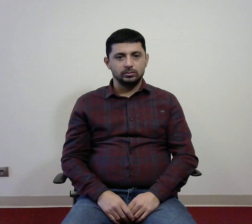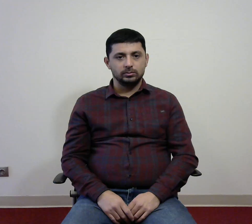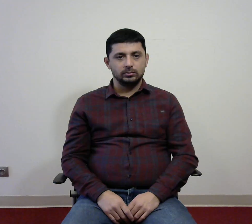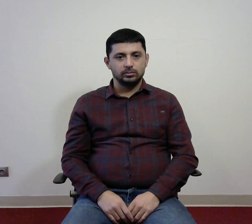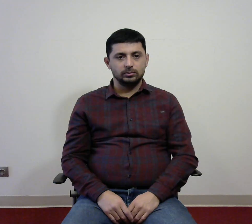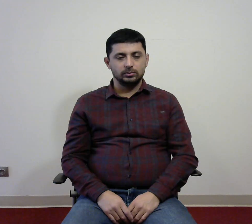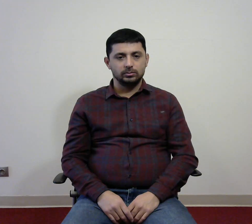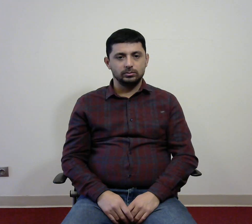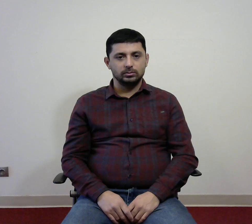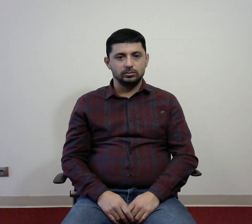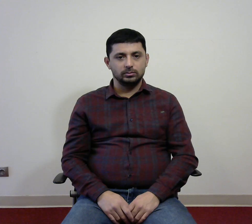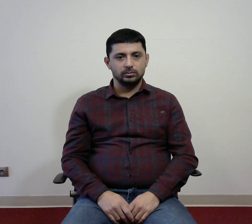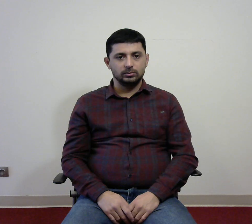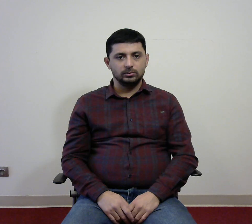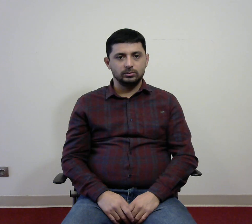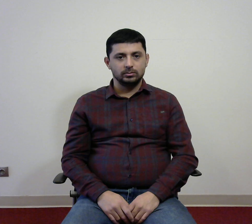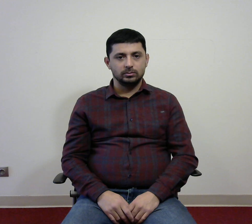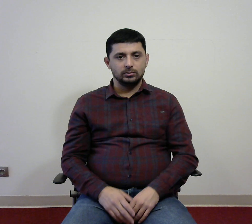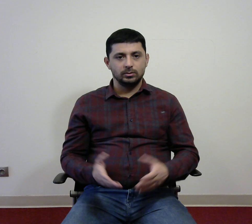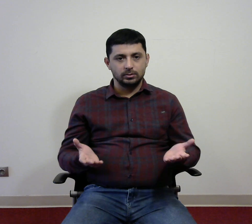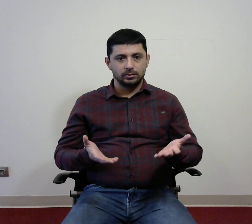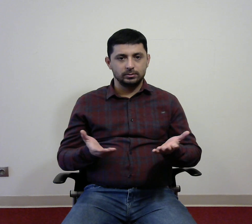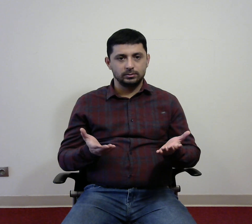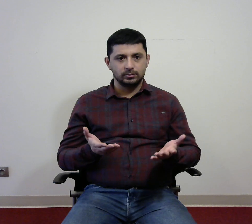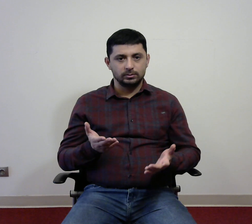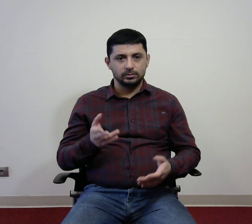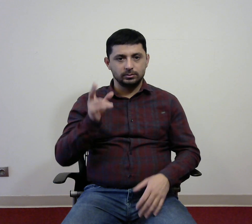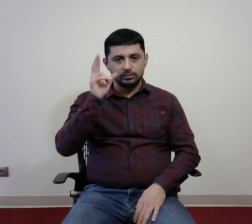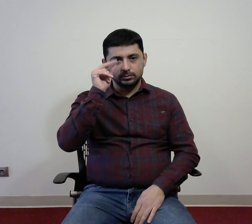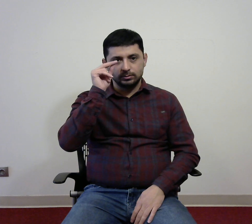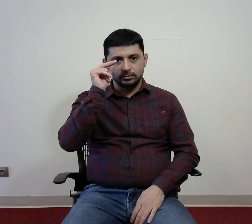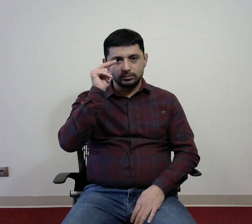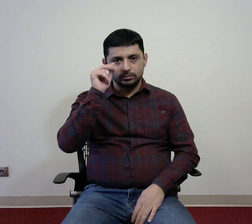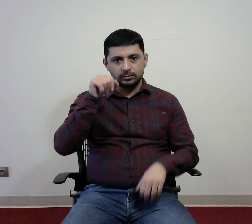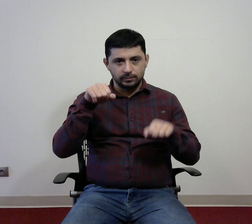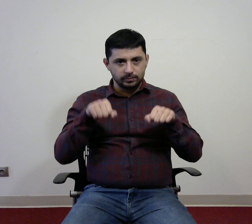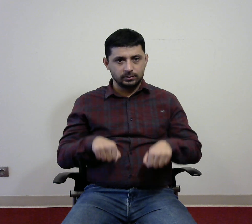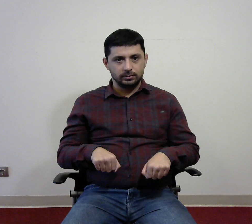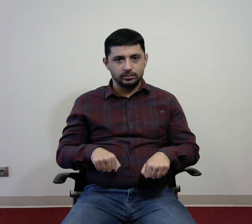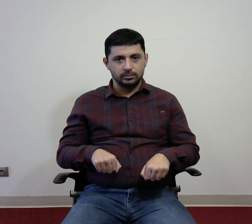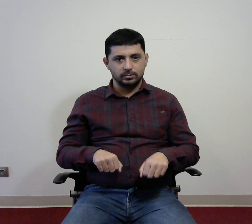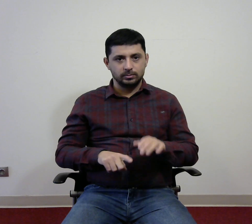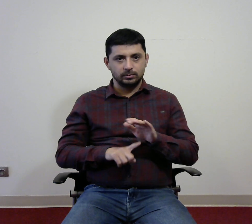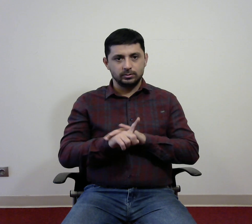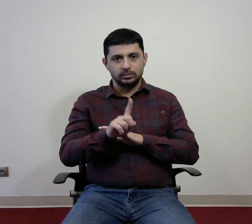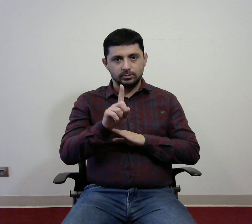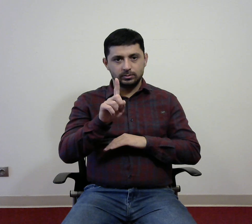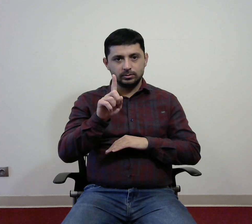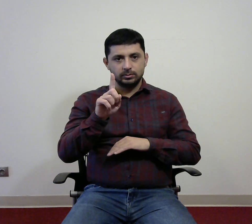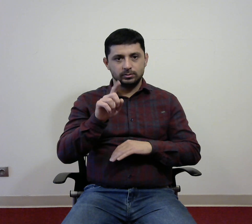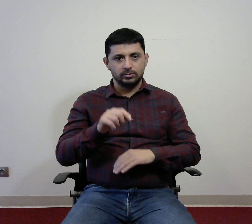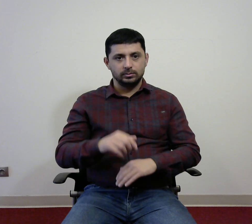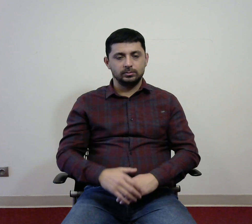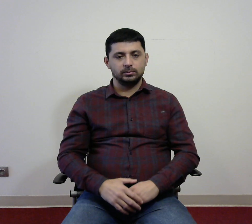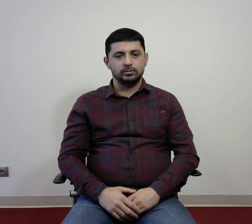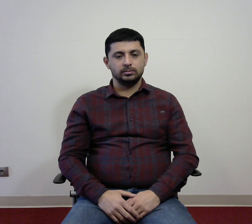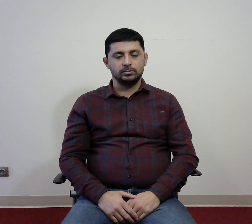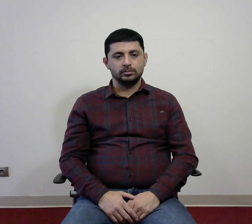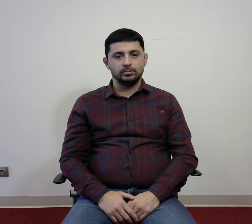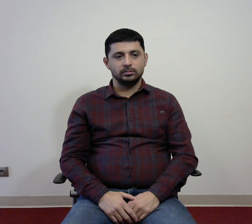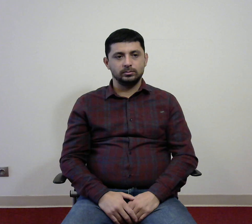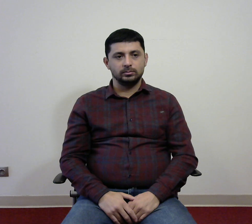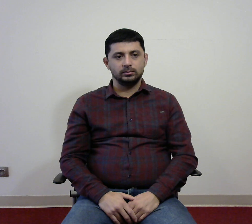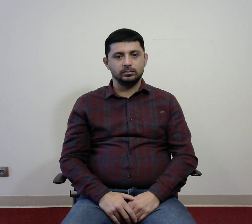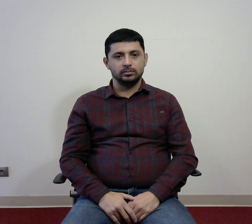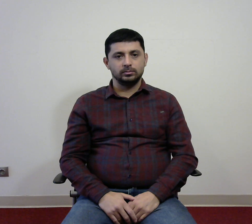Hansı tarixdən hüququm başlayır?